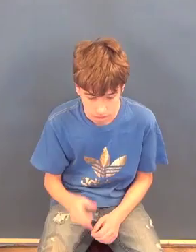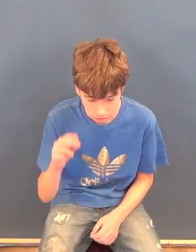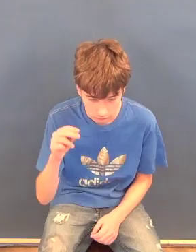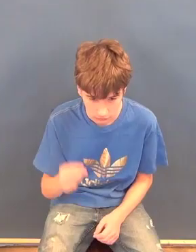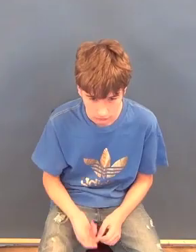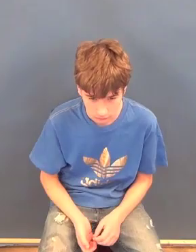Poniedziałek.